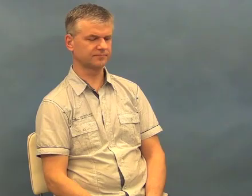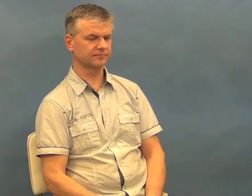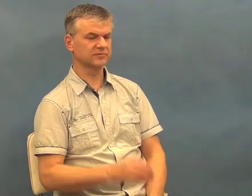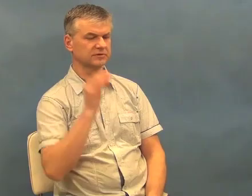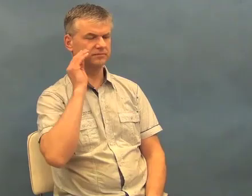Informacja.